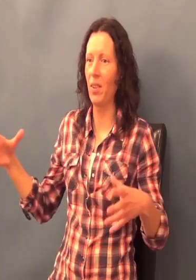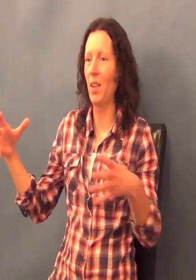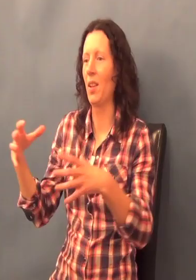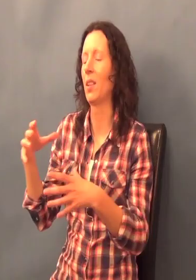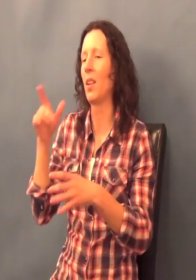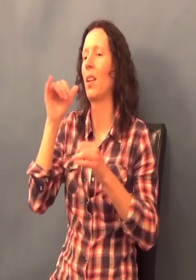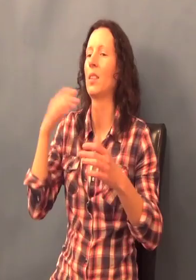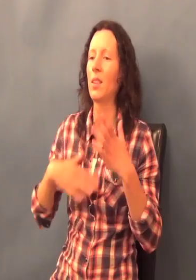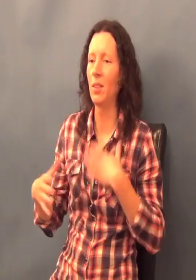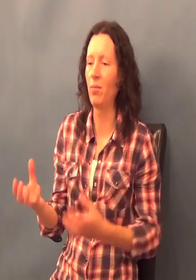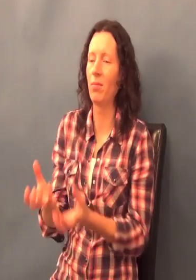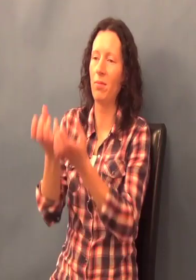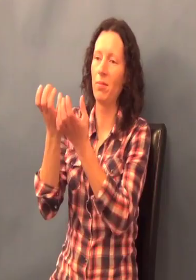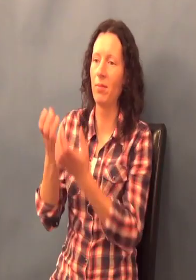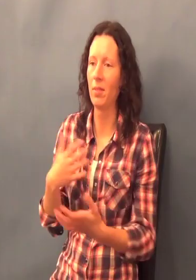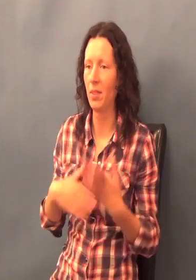Chłopiec i pies krzyczą z zadowolenia.